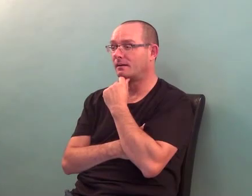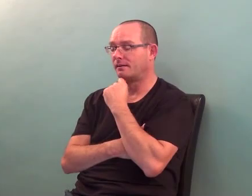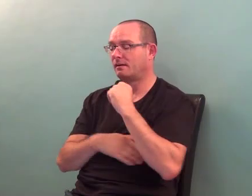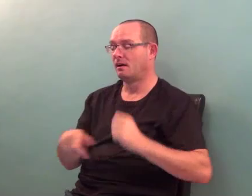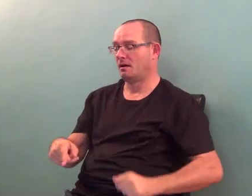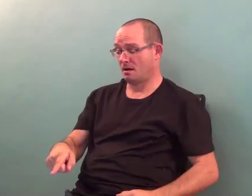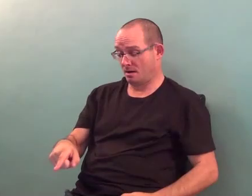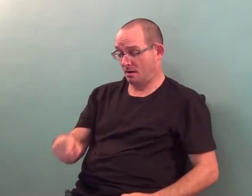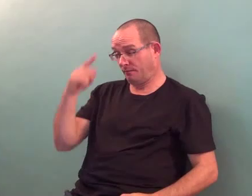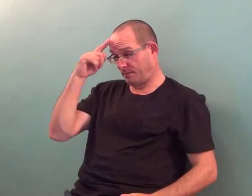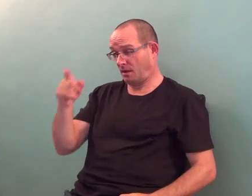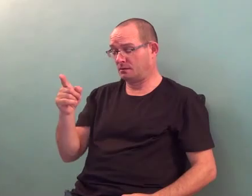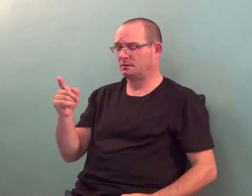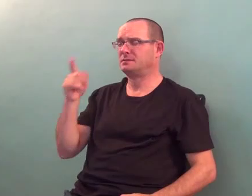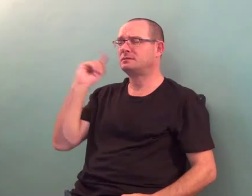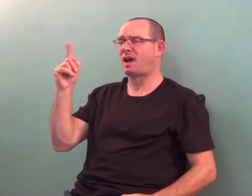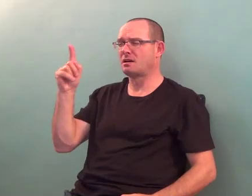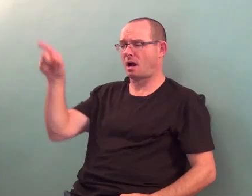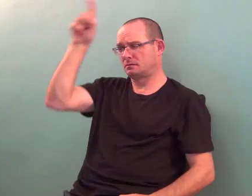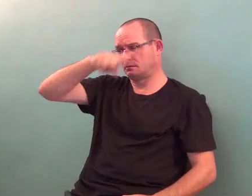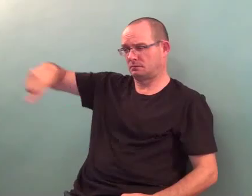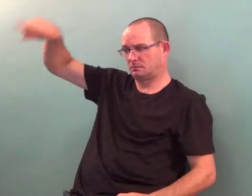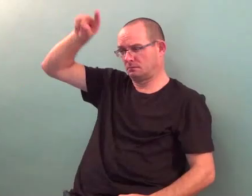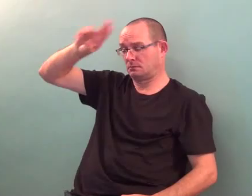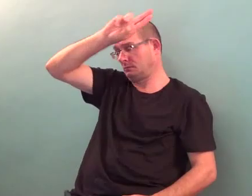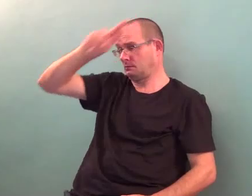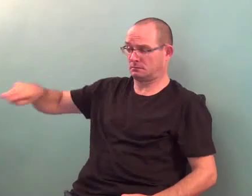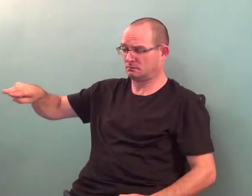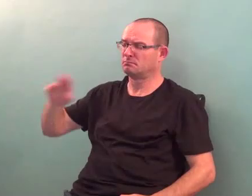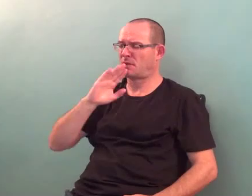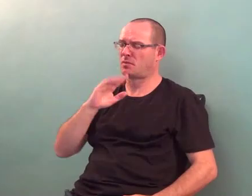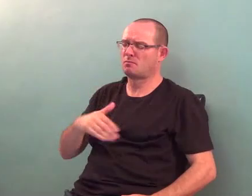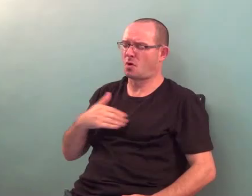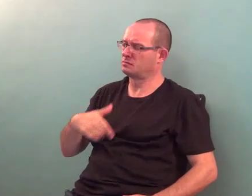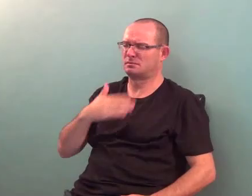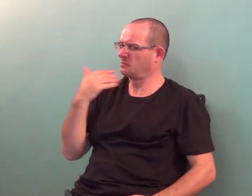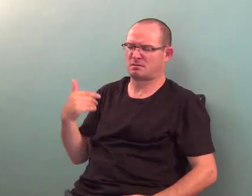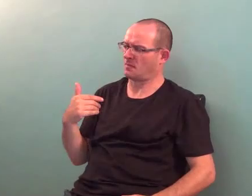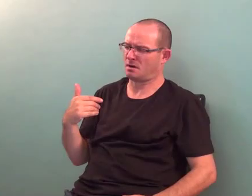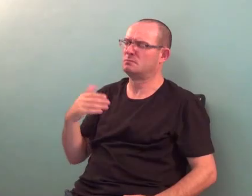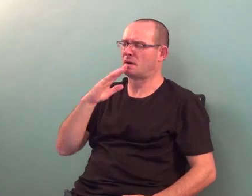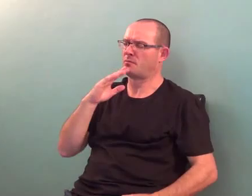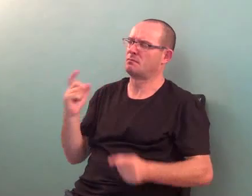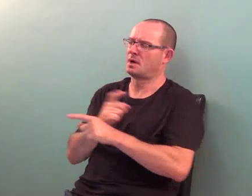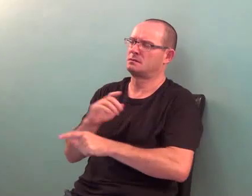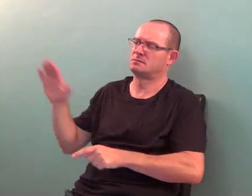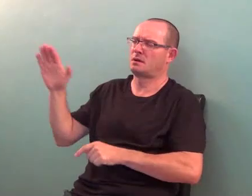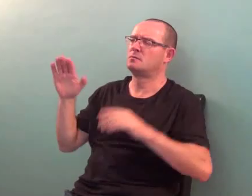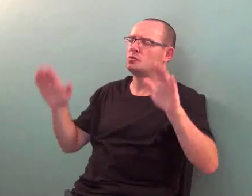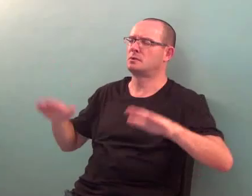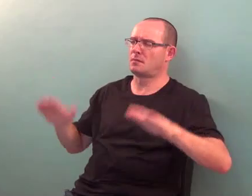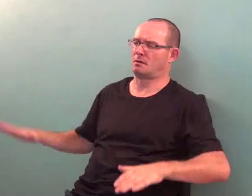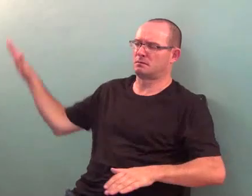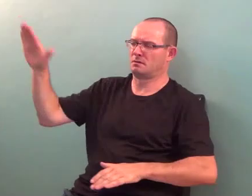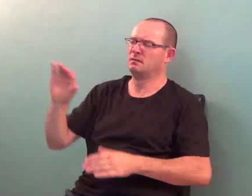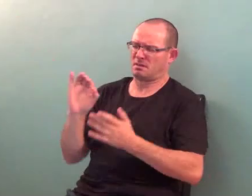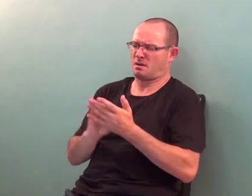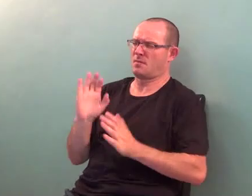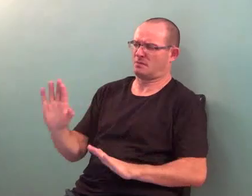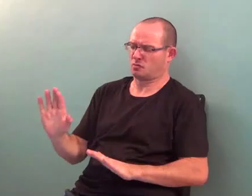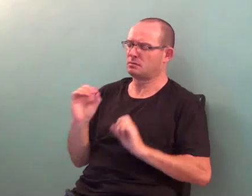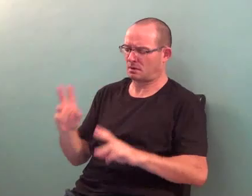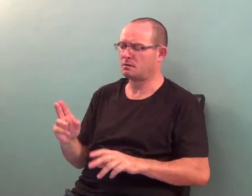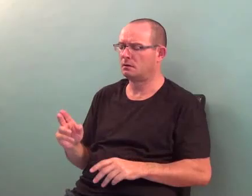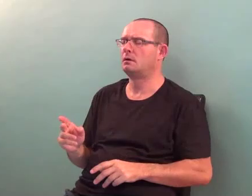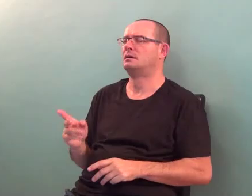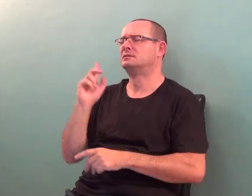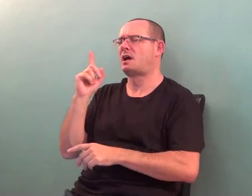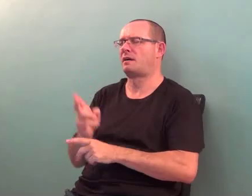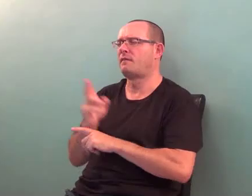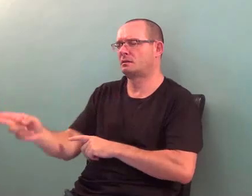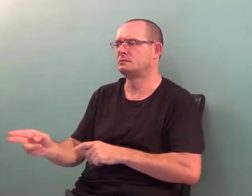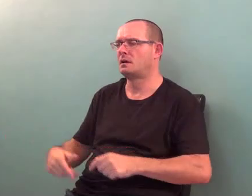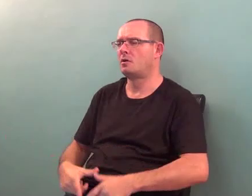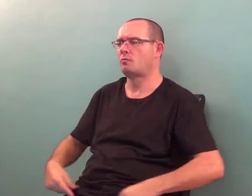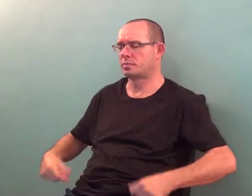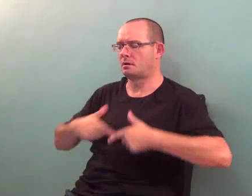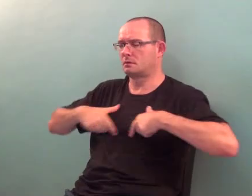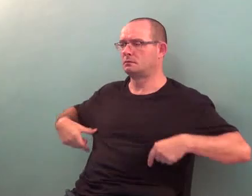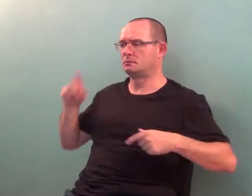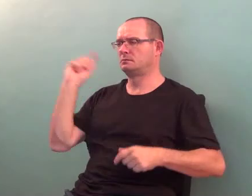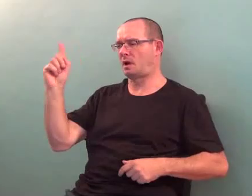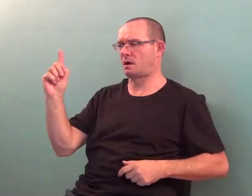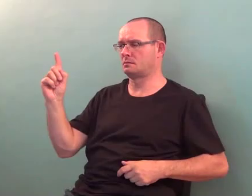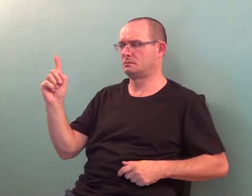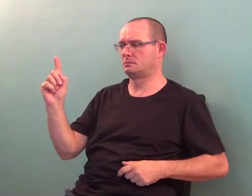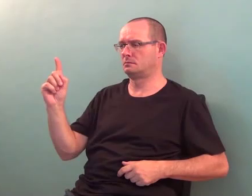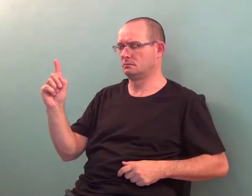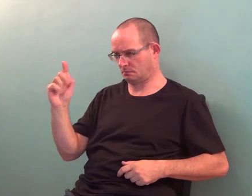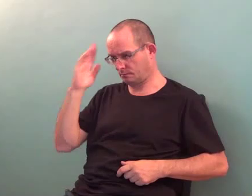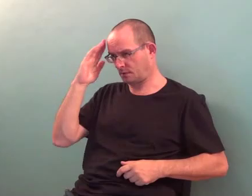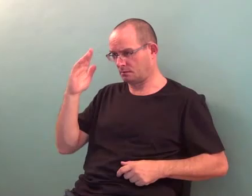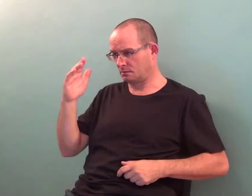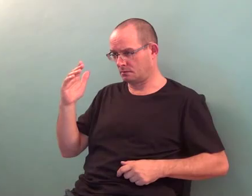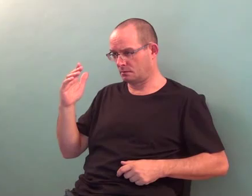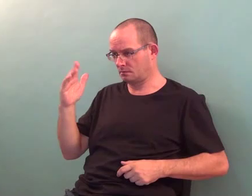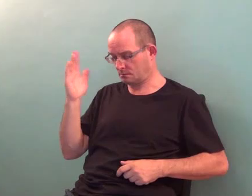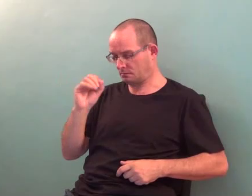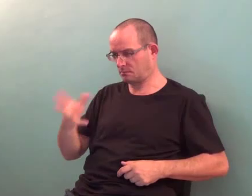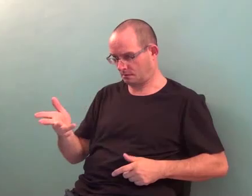Wiesz, to znak zakazu, jest skreślone koło i prawdopodobnie nie ma tego w Polsce, tylko w krajach muzułmańskich, że jest zakaz wchodzenia w stroju kąpielowym.